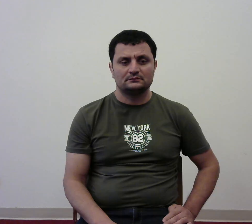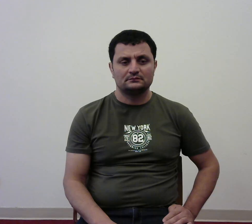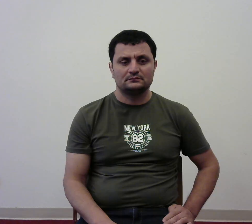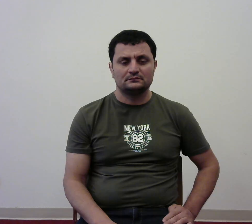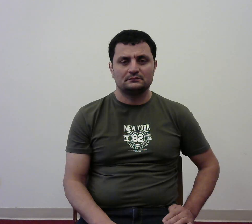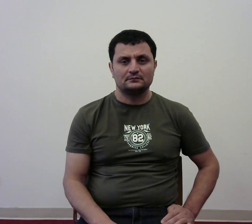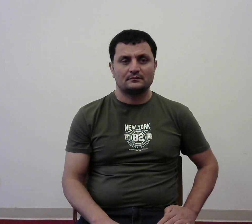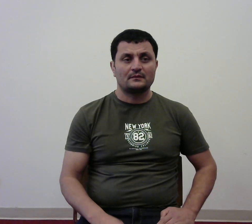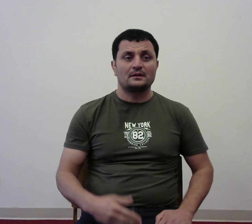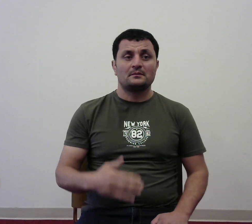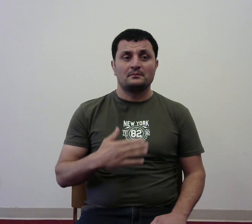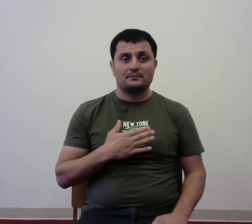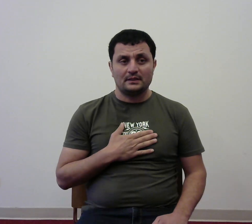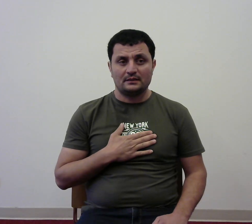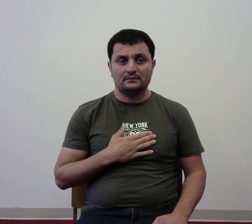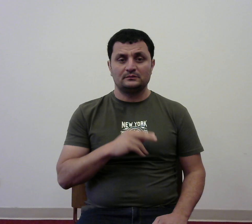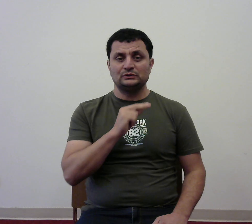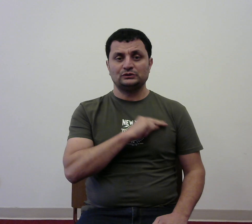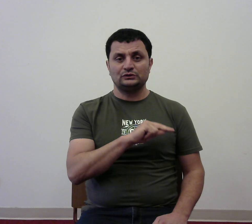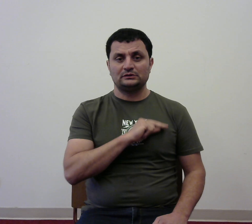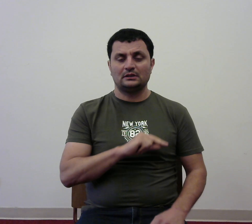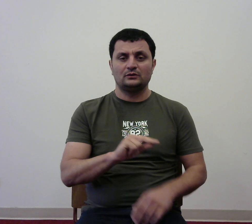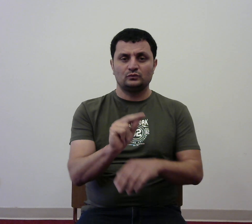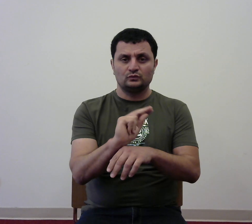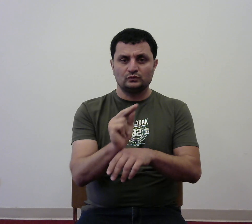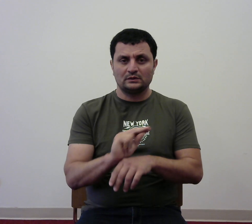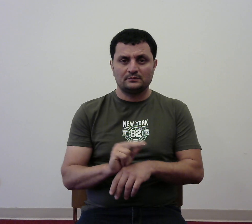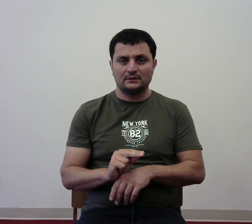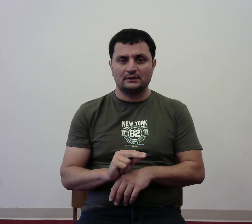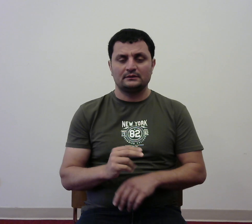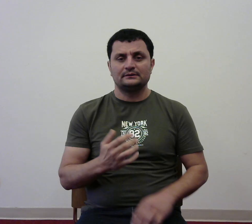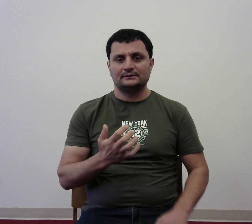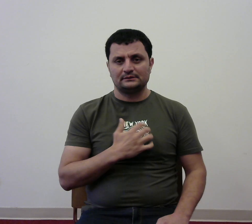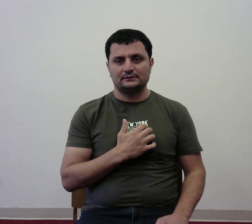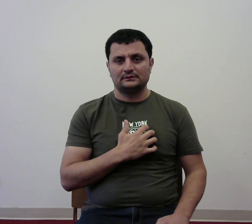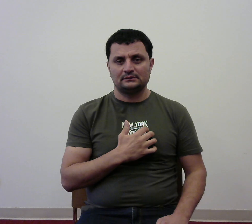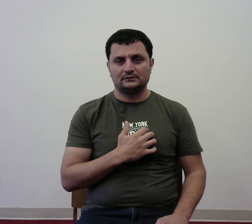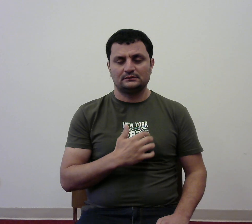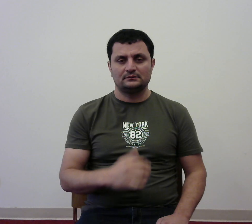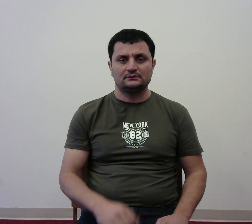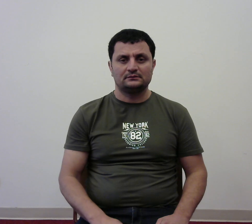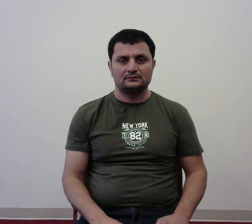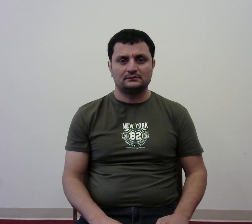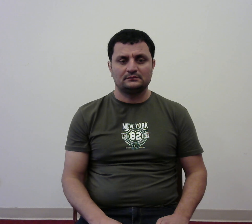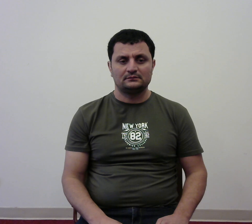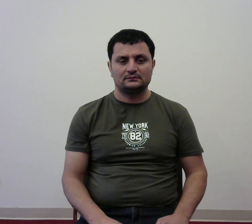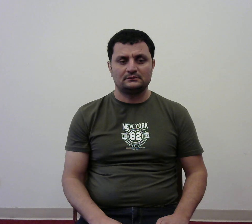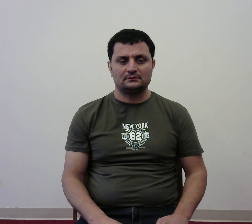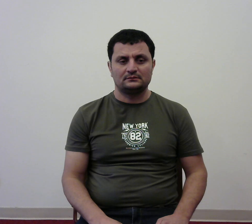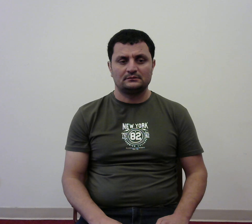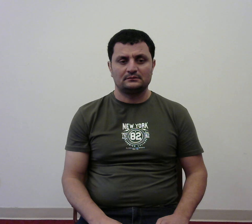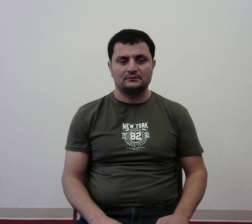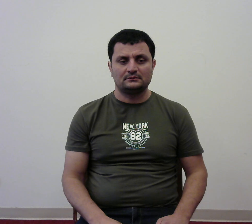Mən işə düzəlmək istəyirəm